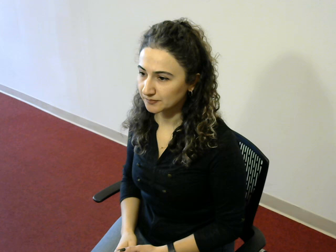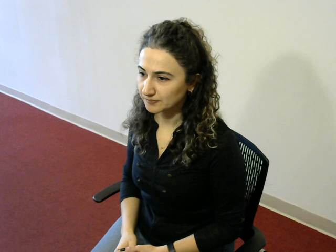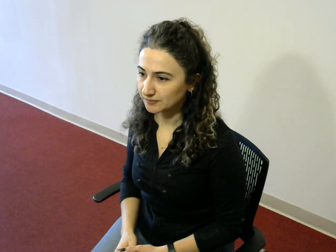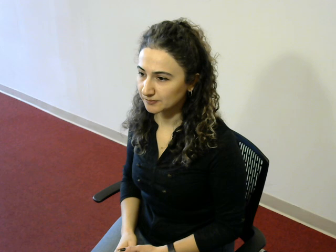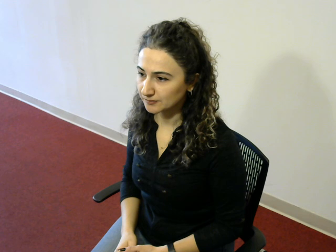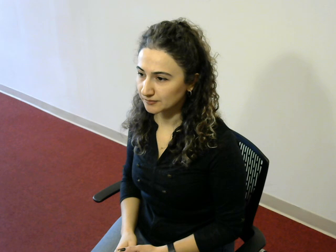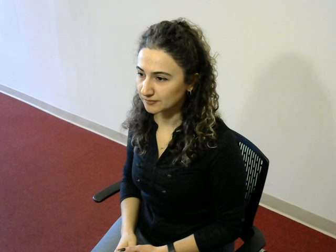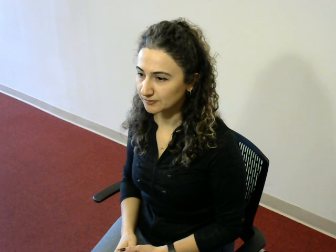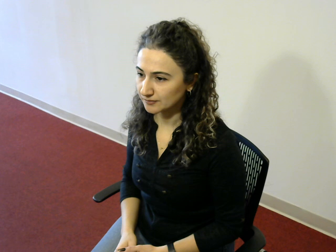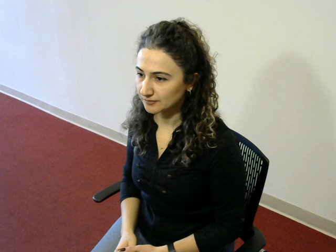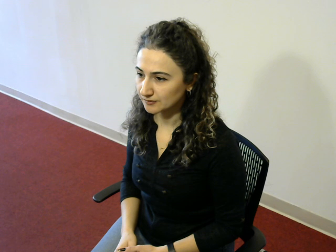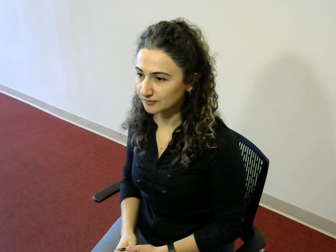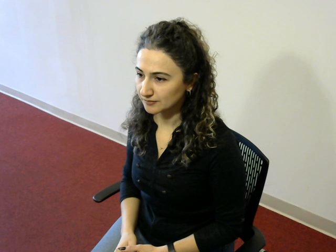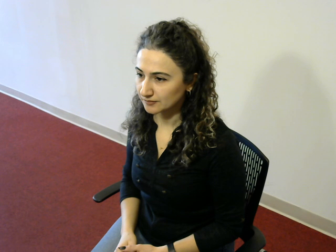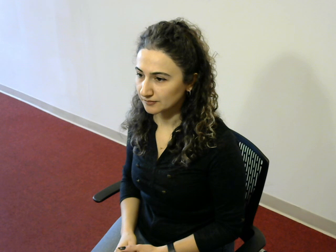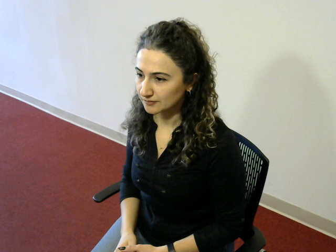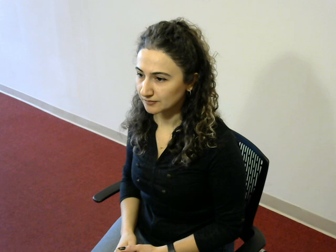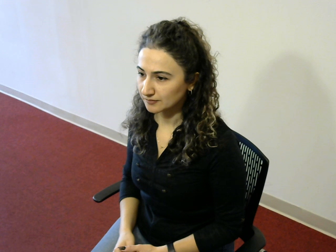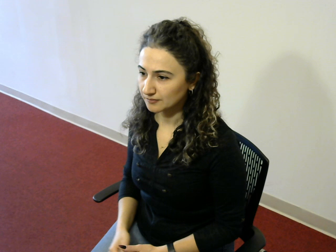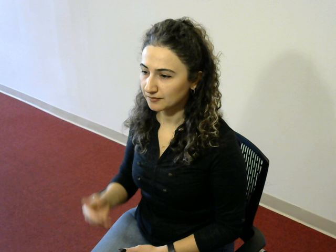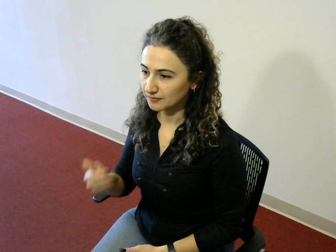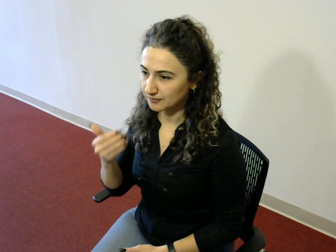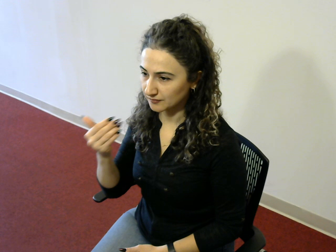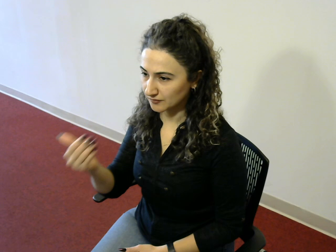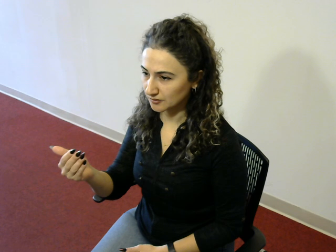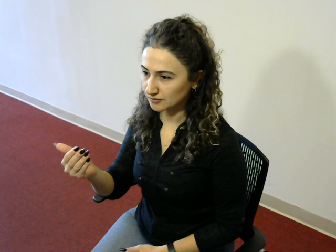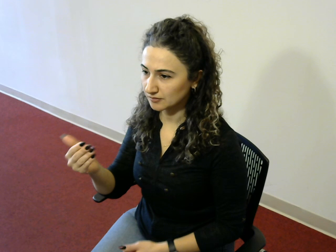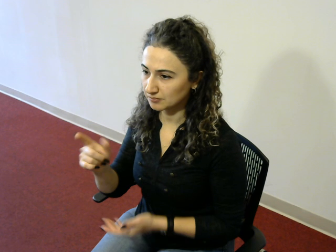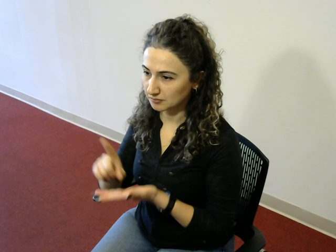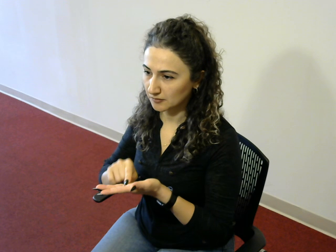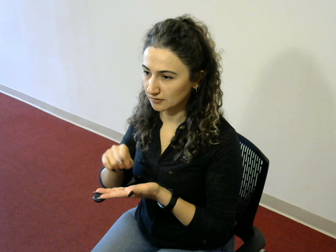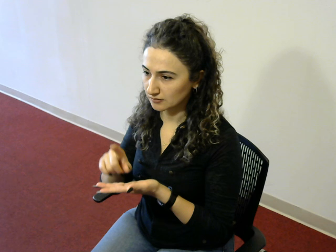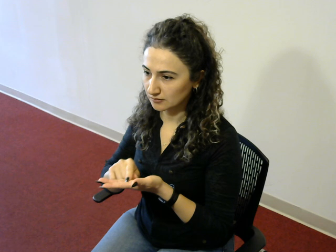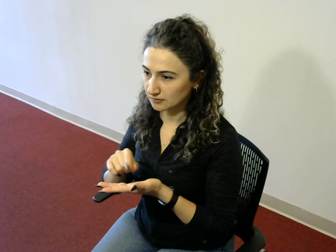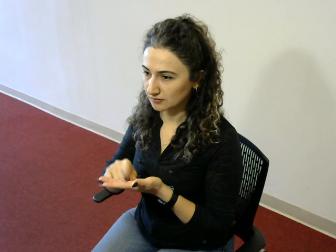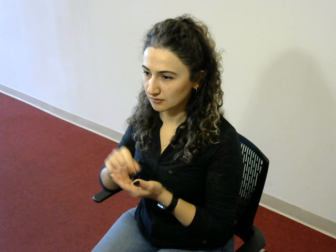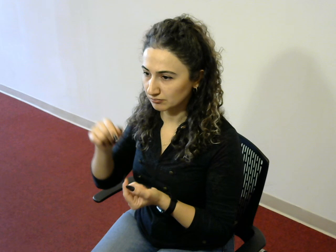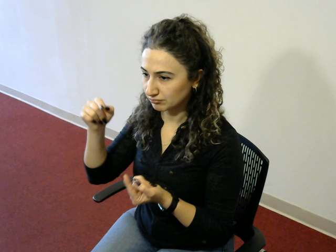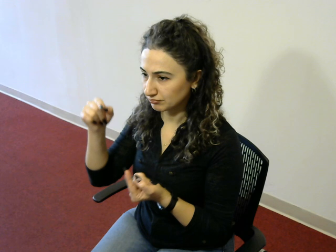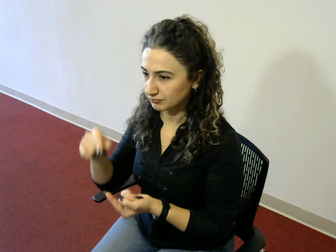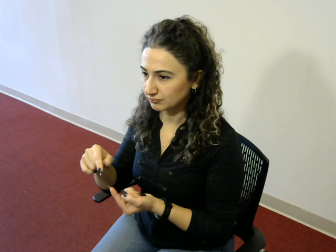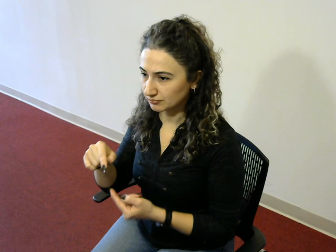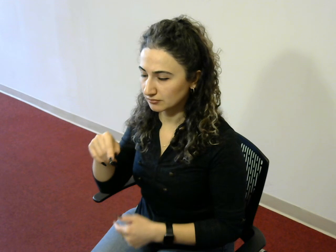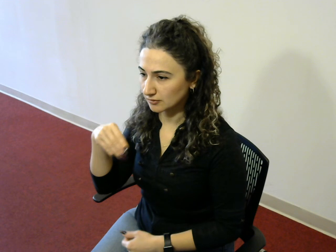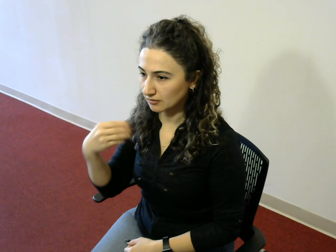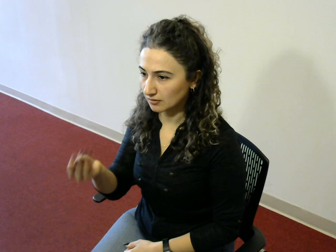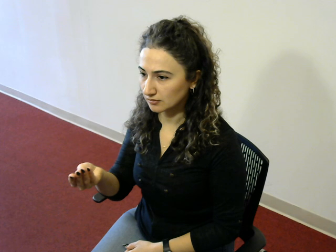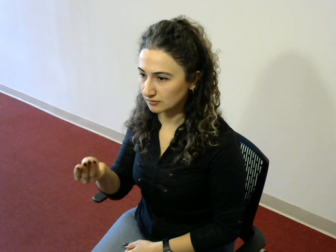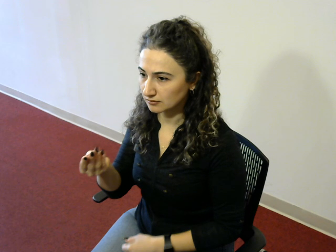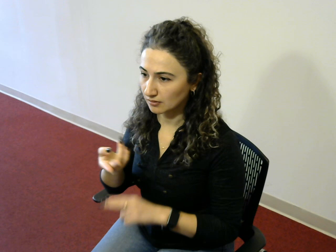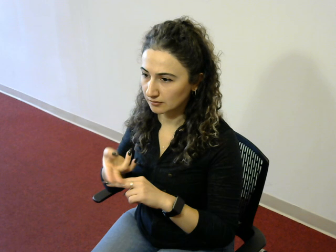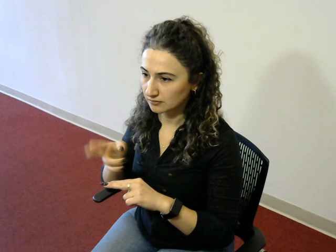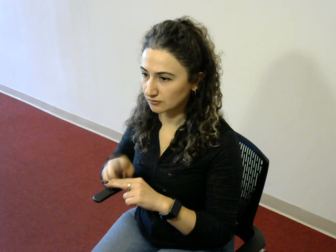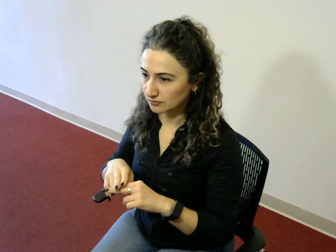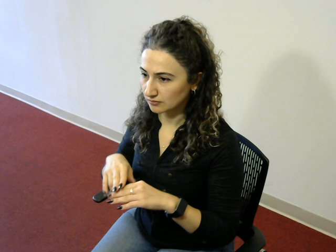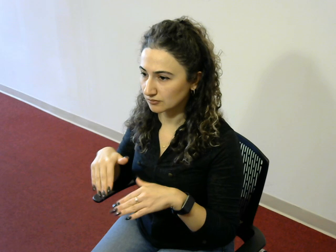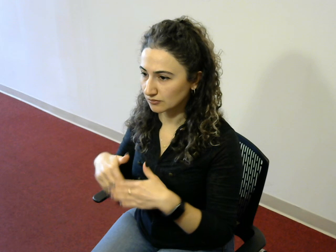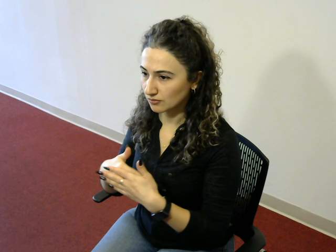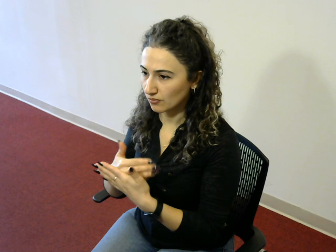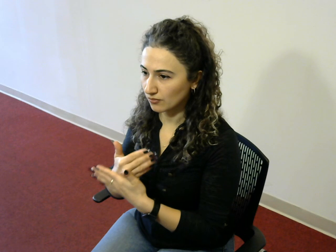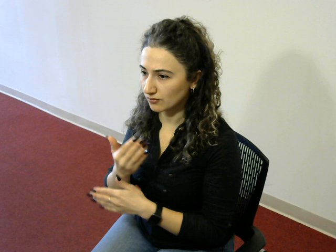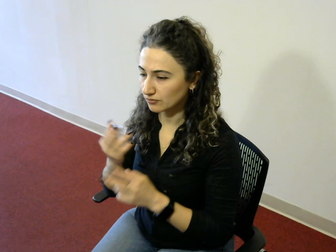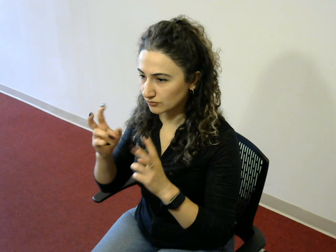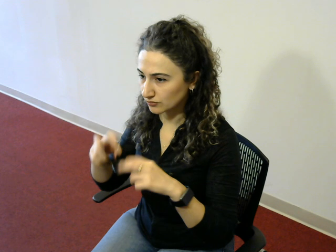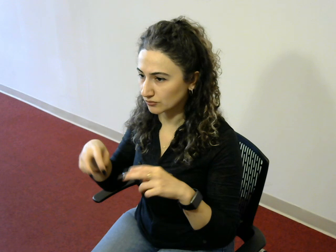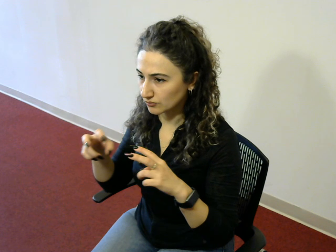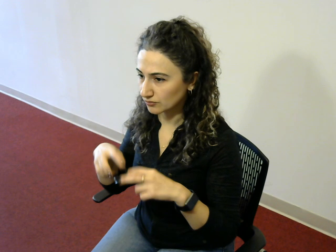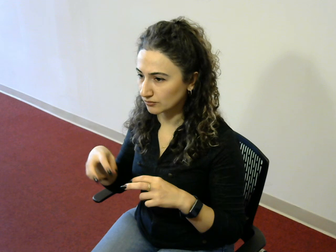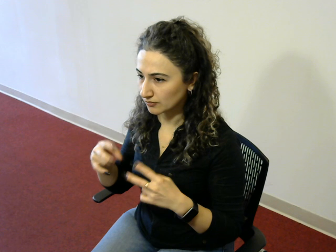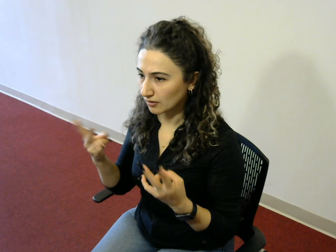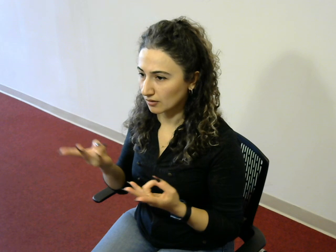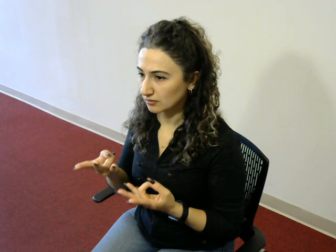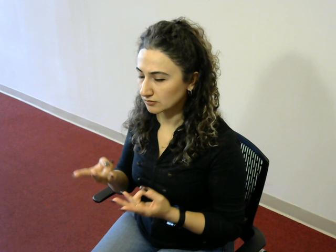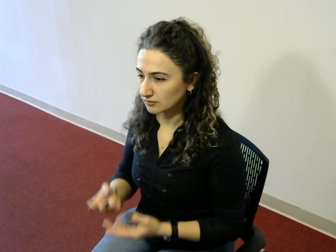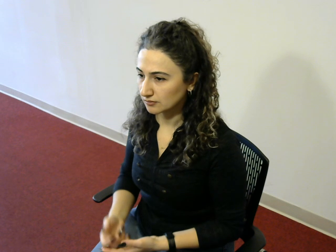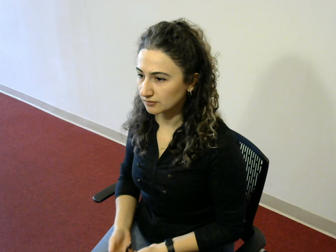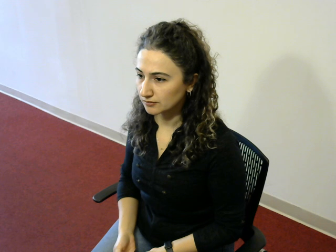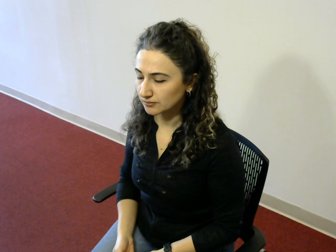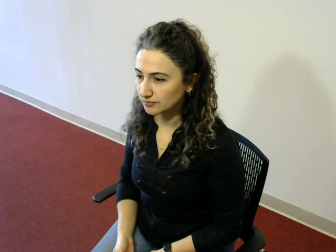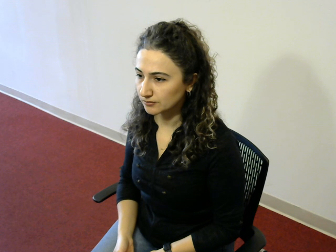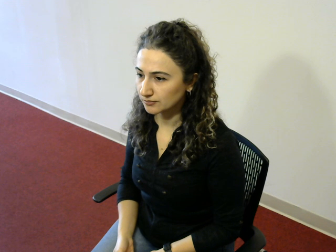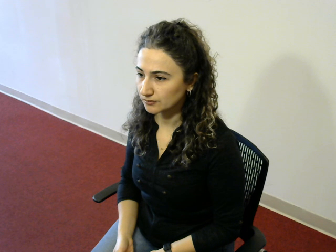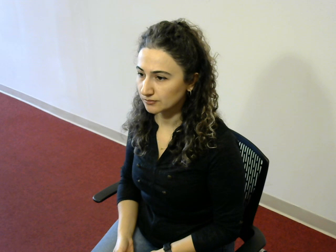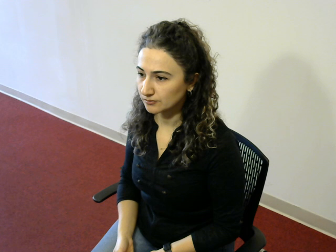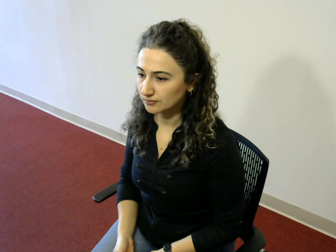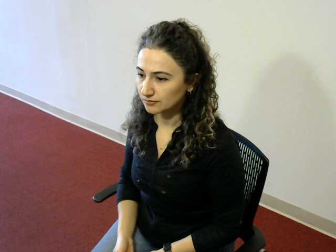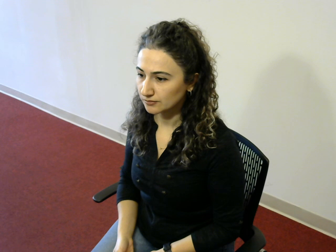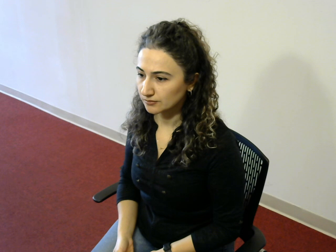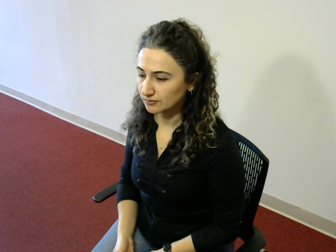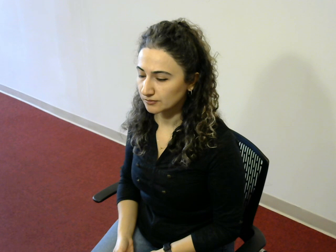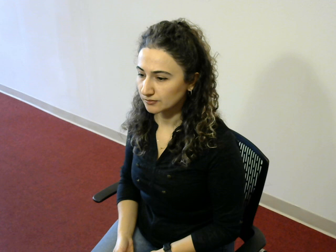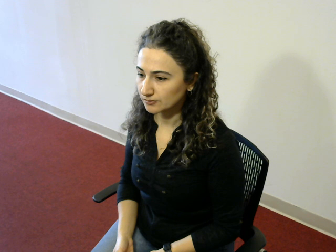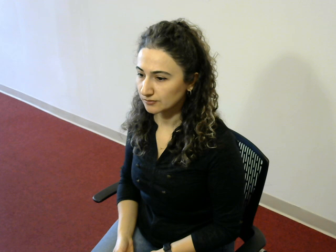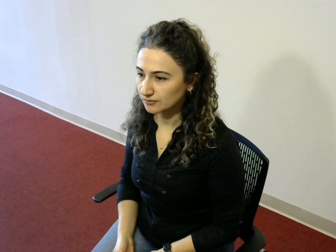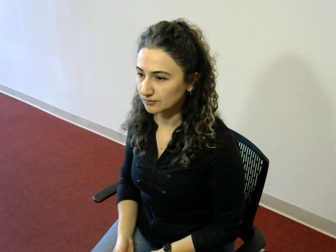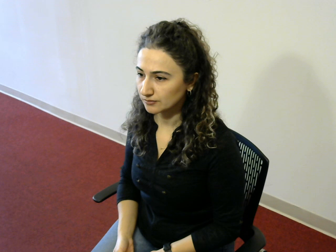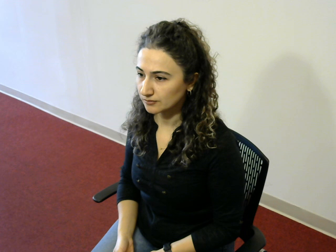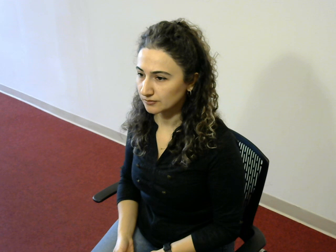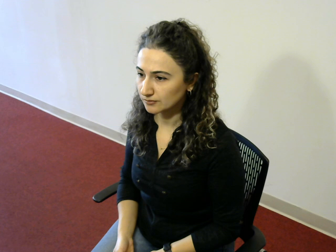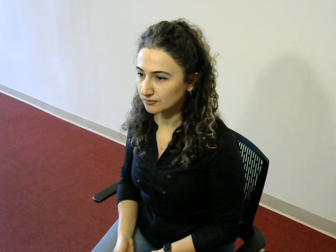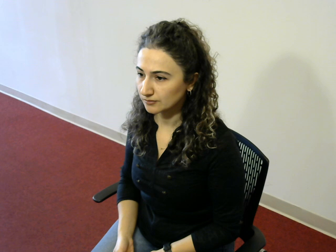Sizə pensiya təyin olunması üçün yenidən müayinə olunmalısınız